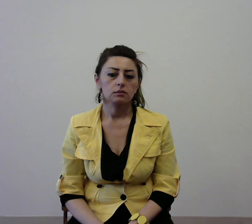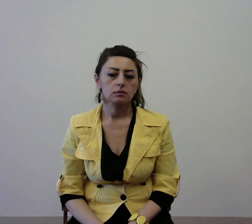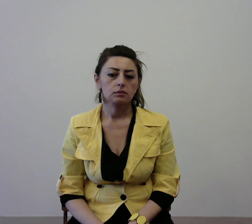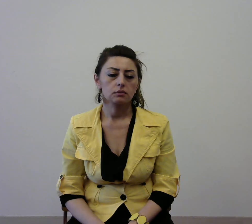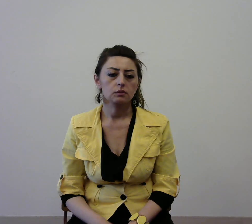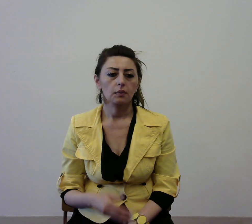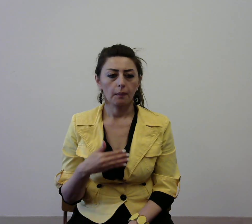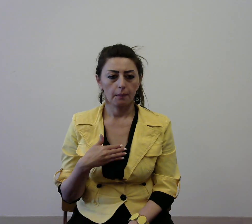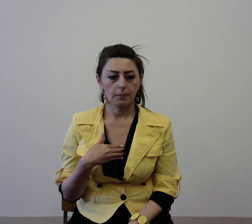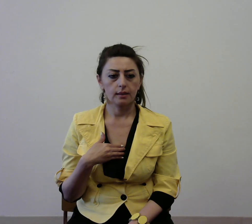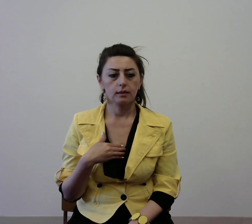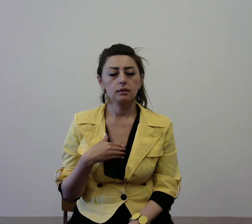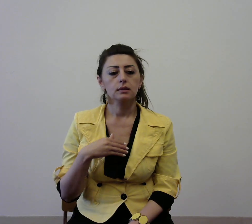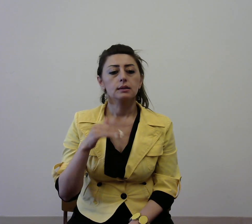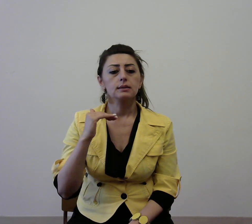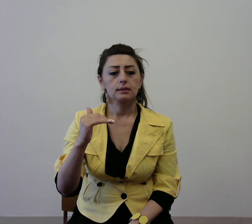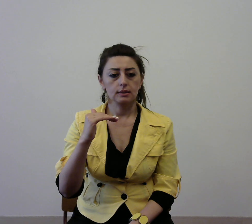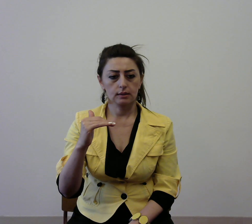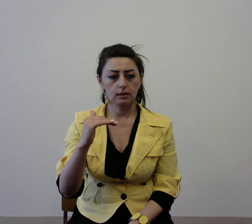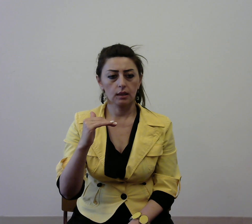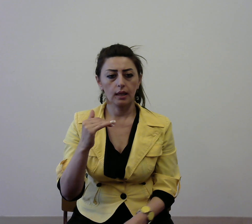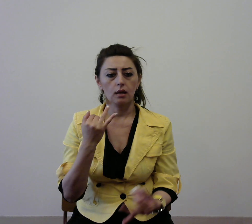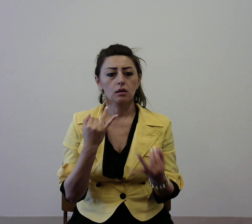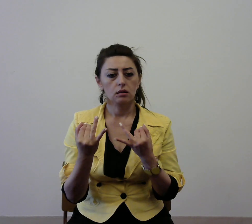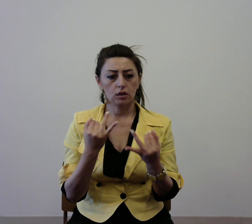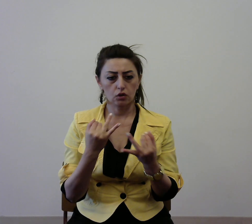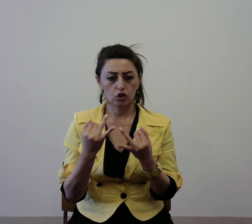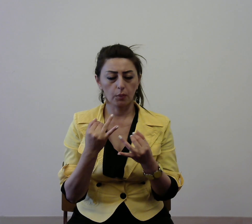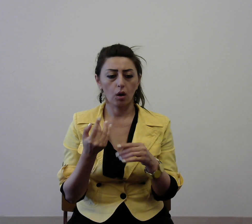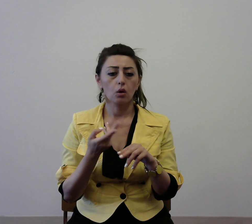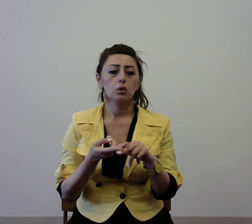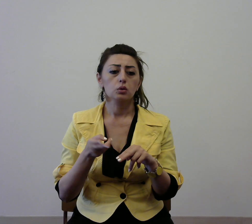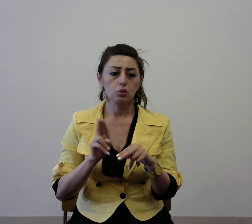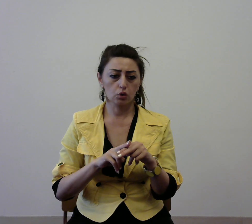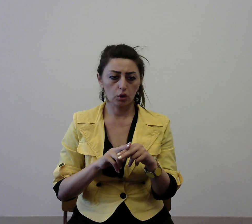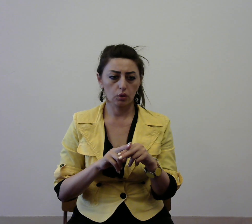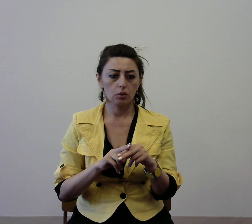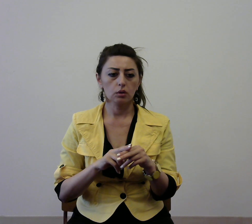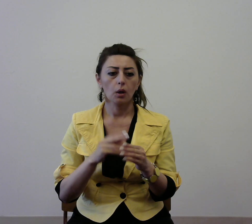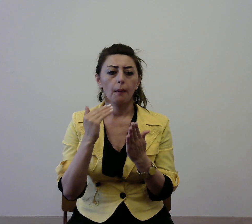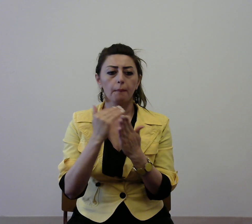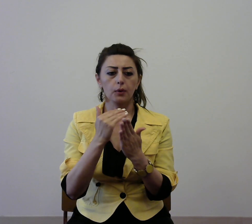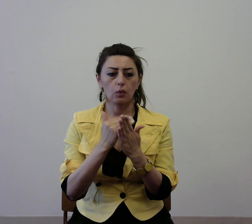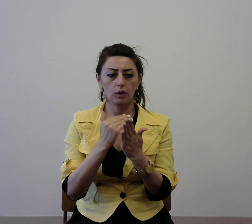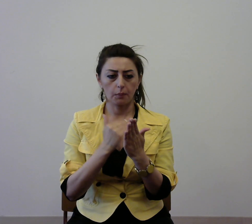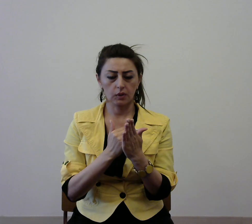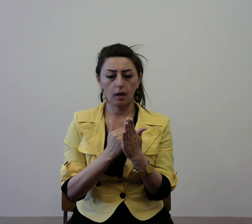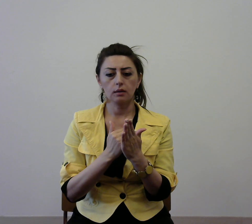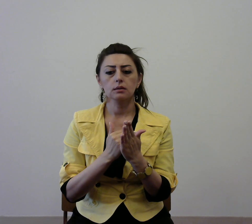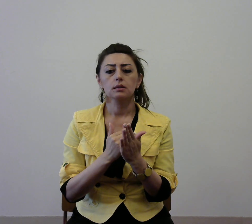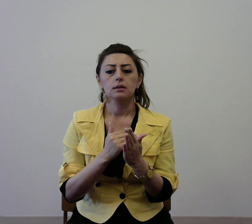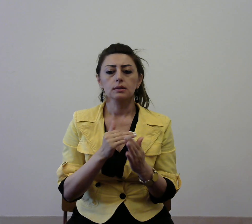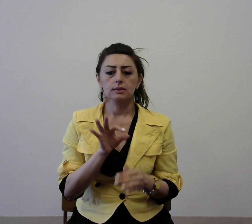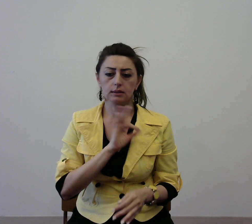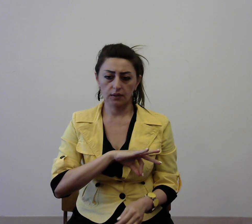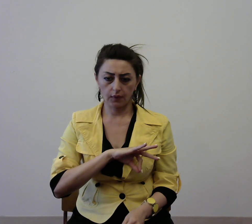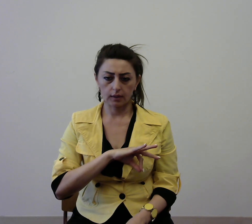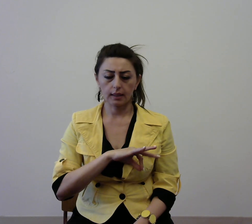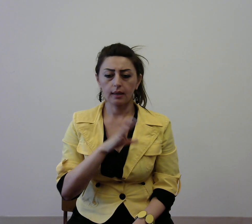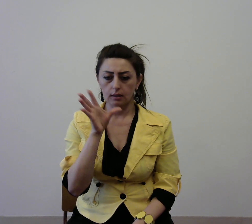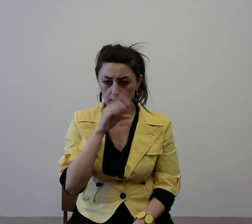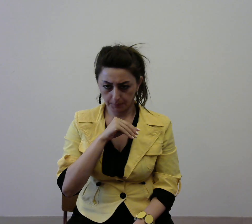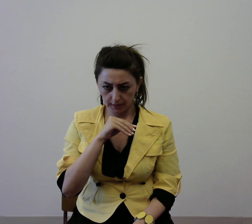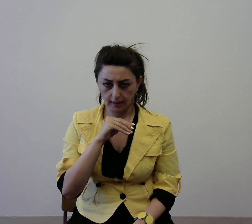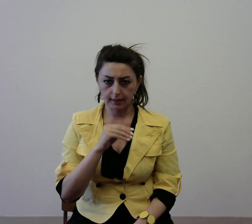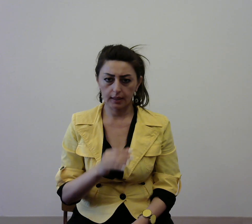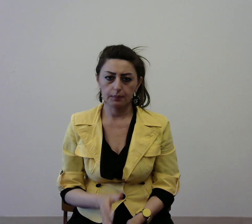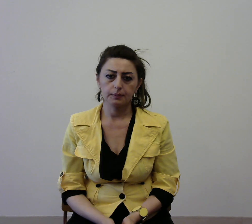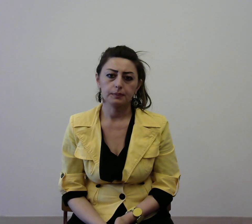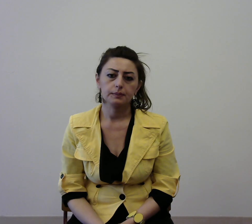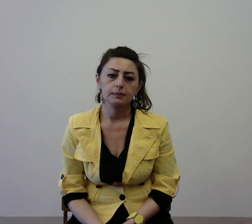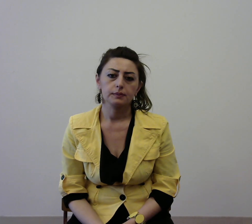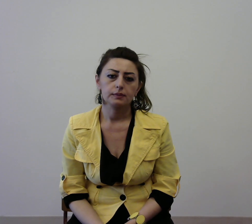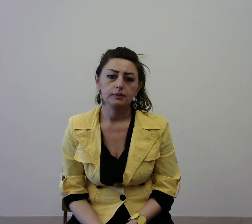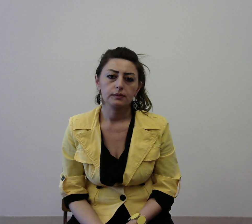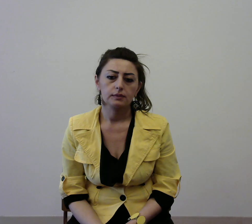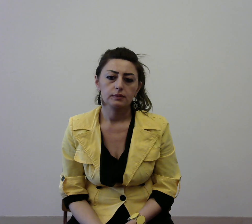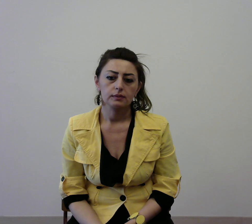Mən sizinlə danışmaq üçün proqramdan istifadə edə bilərəm